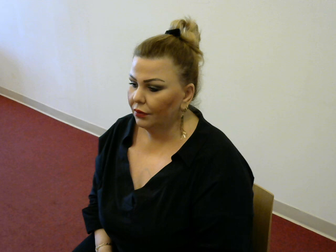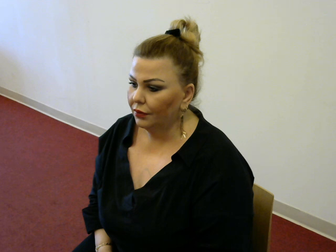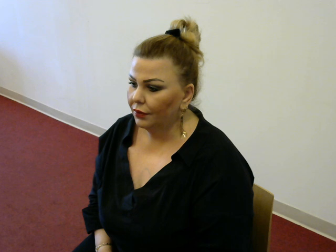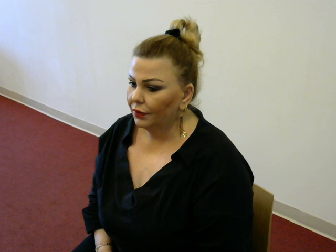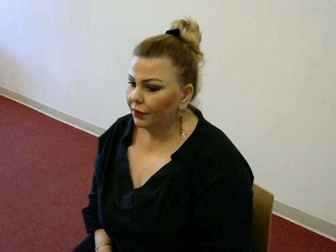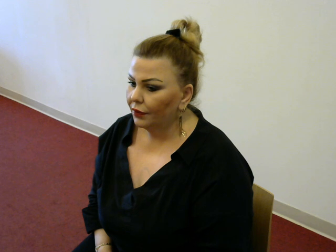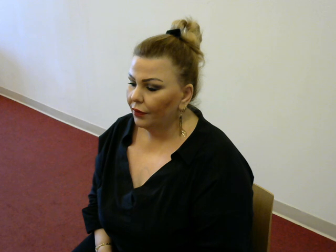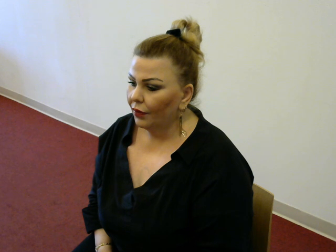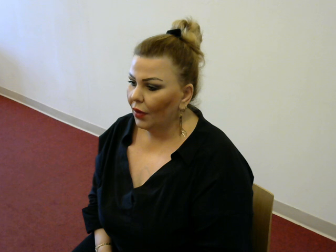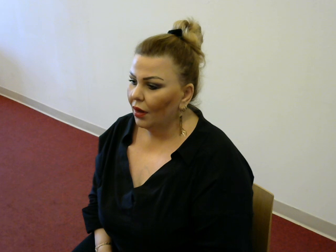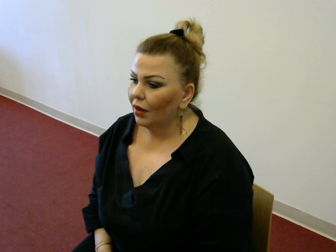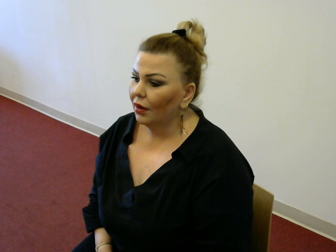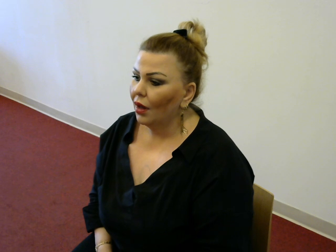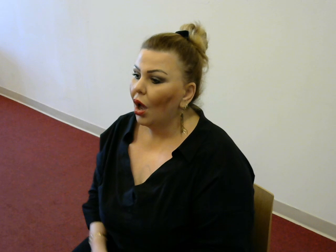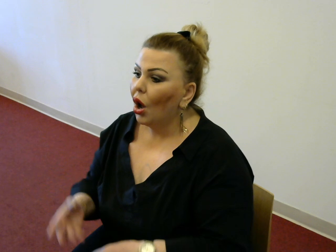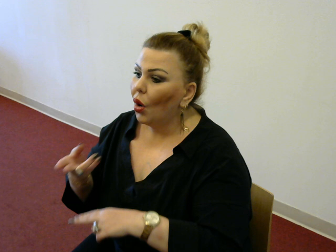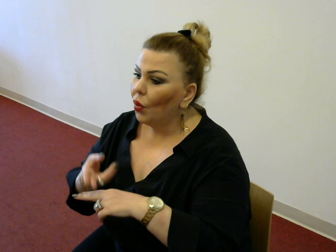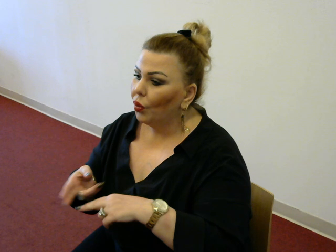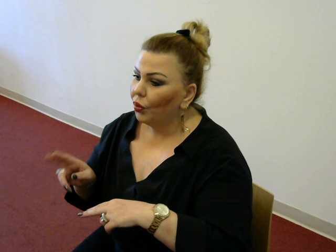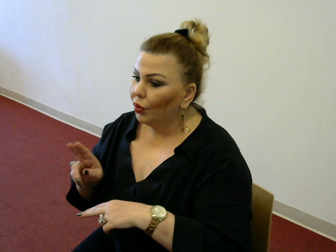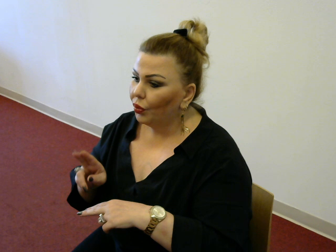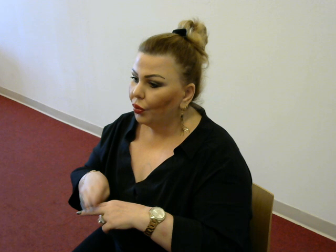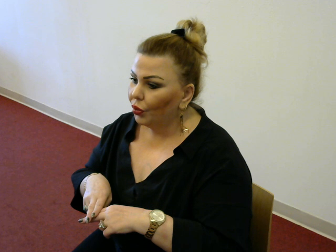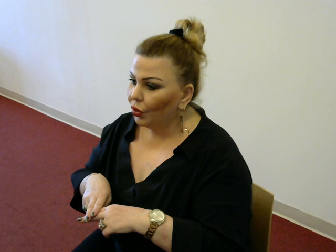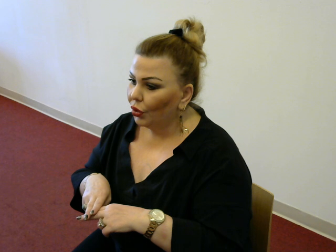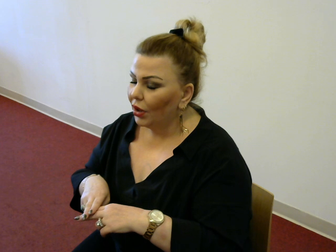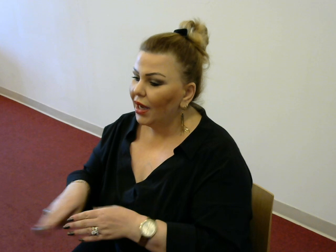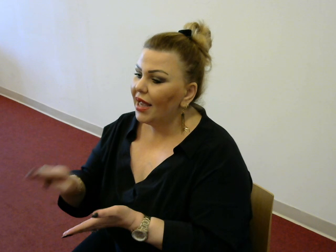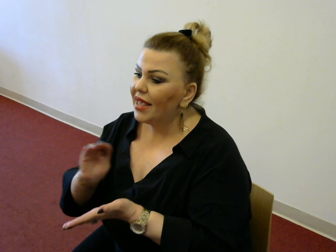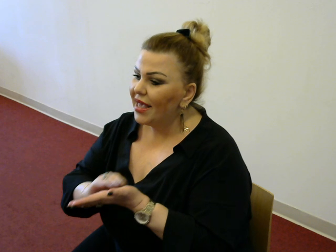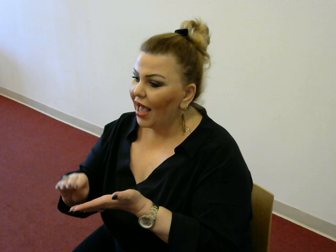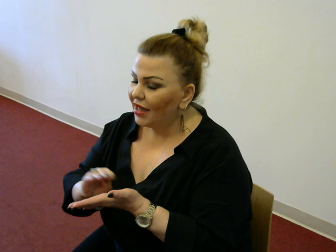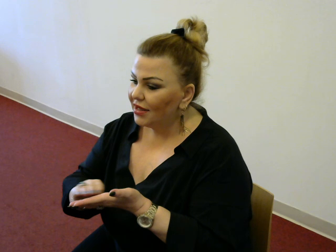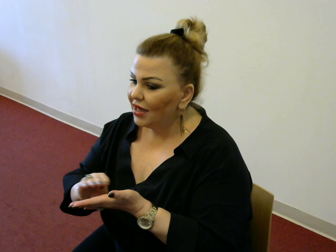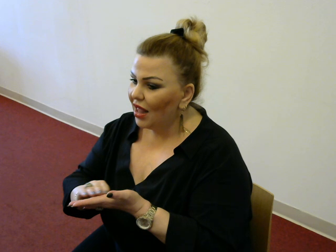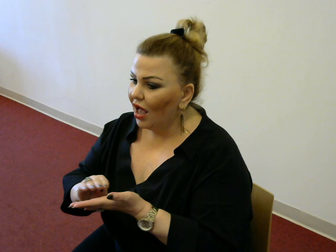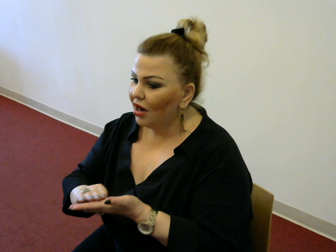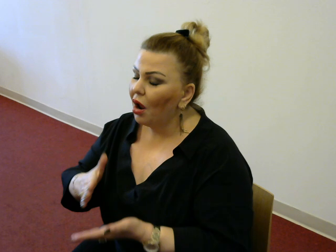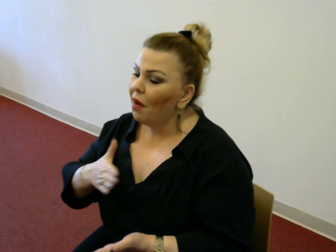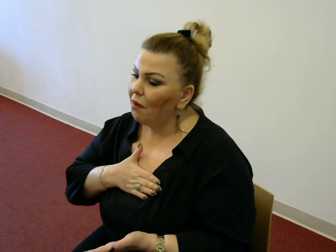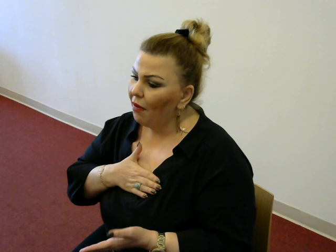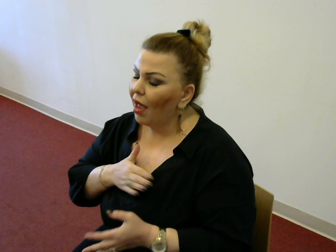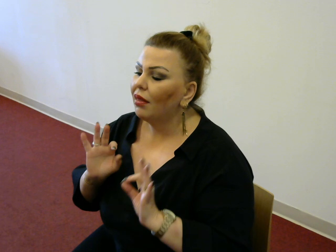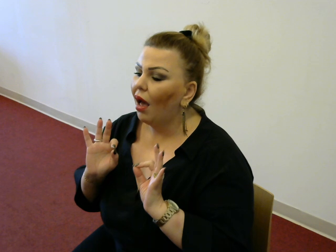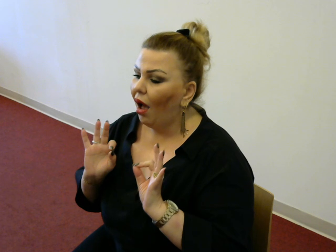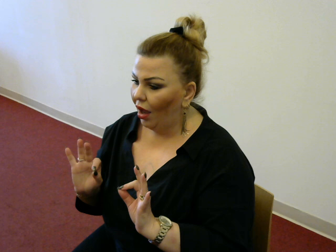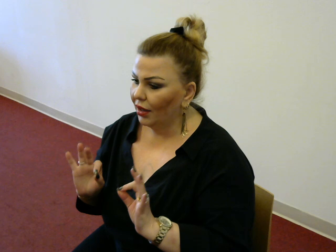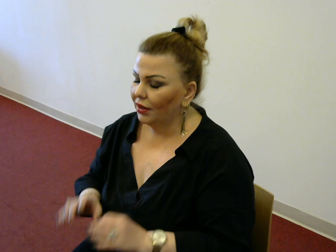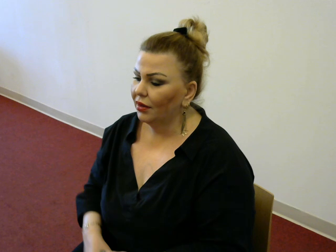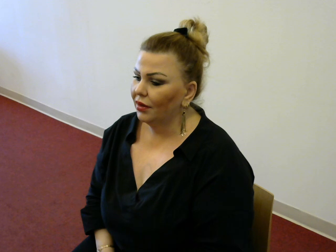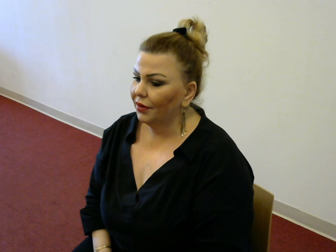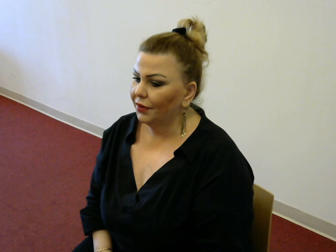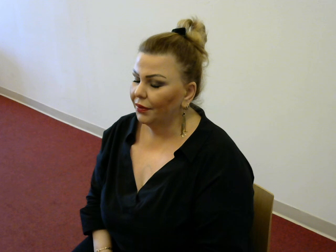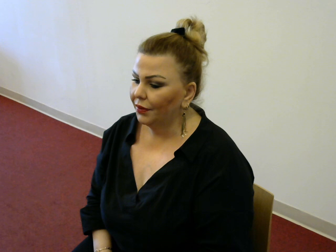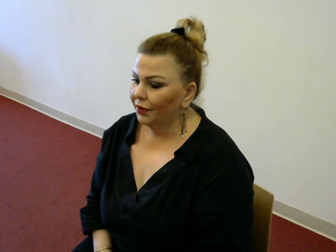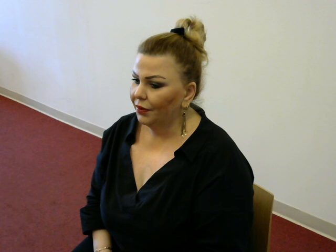Bu yazılar mənə aiddir